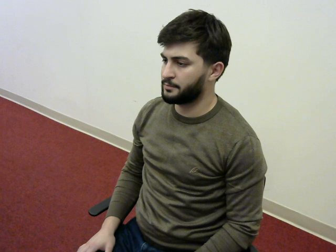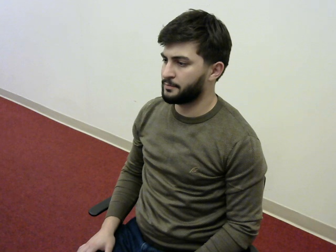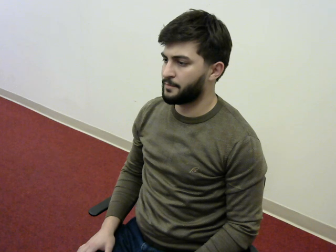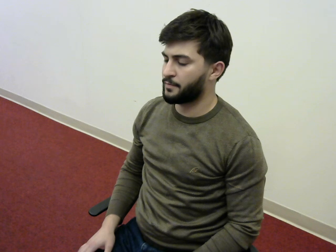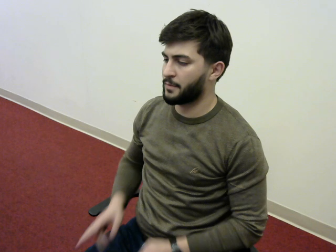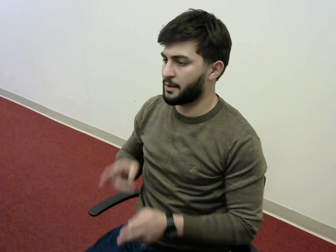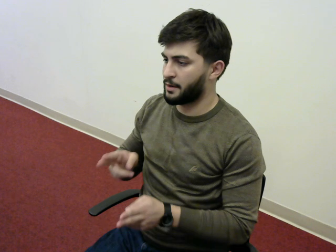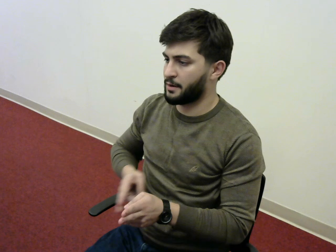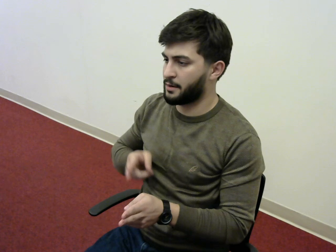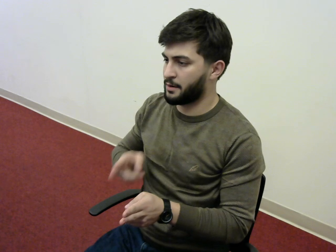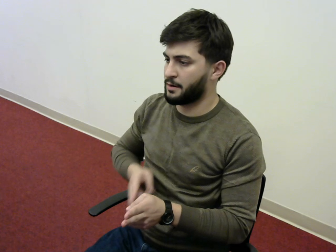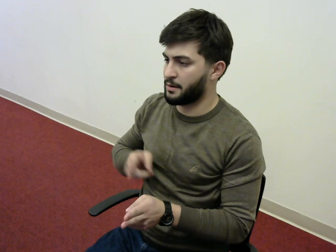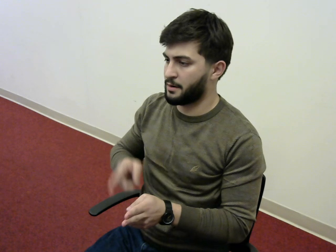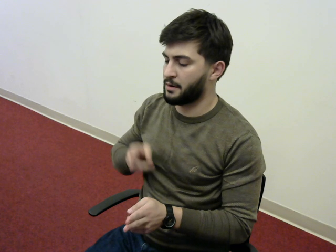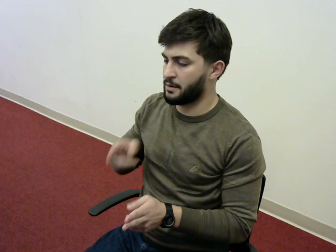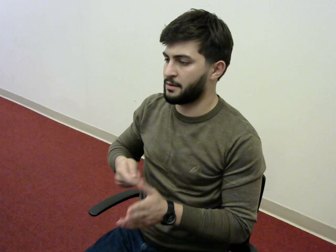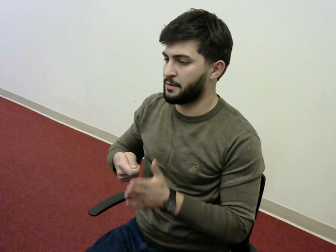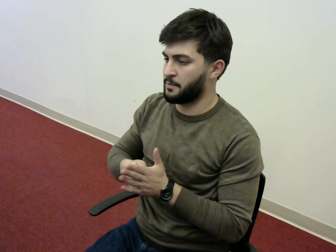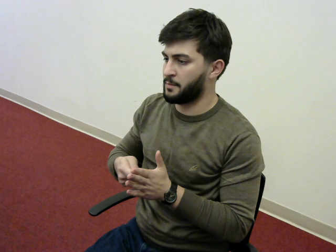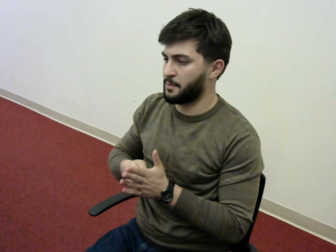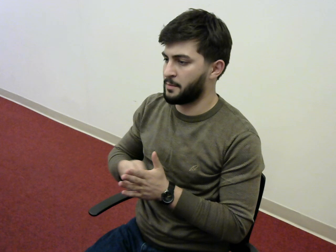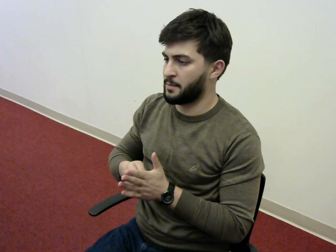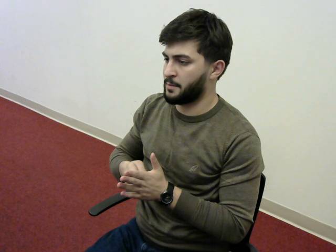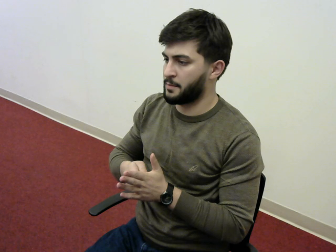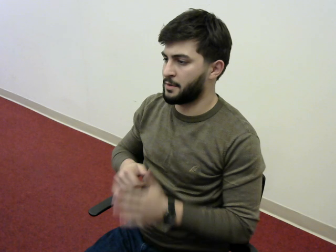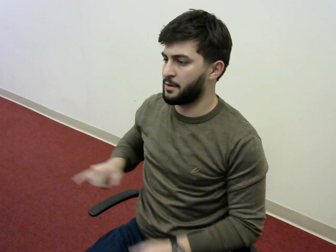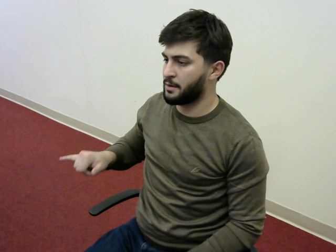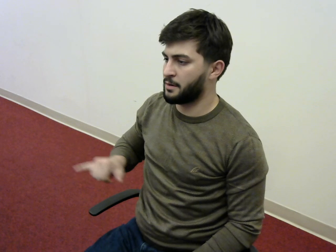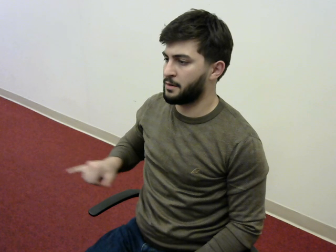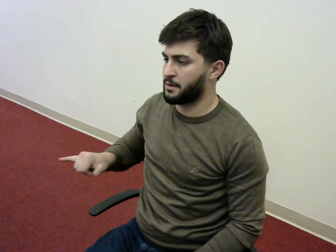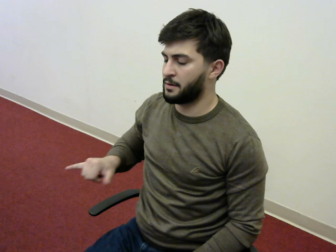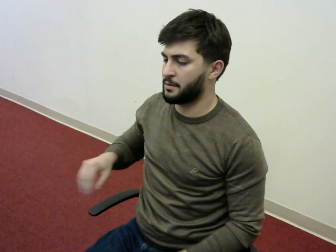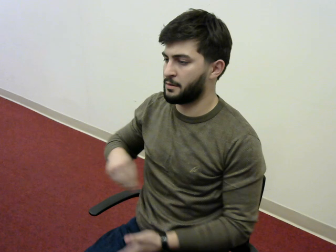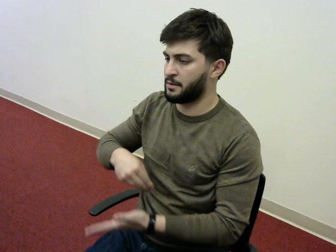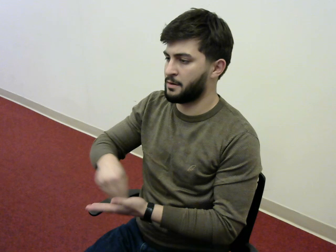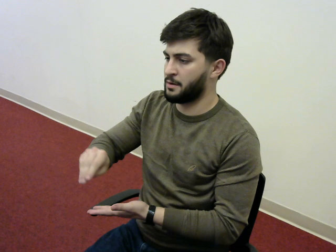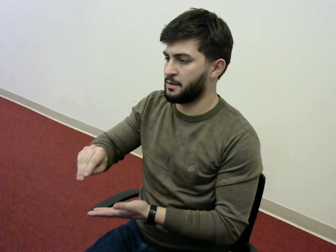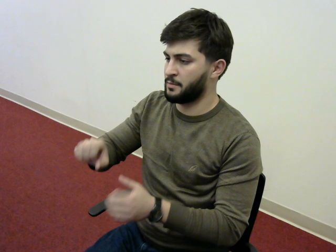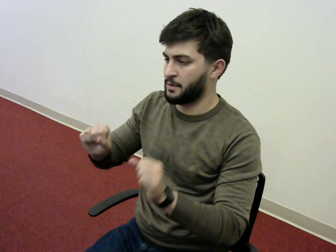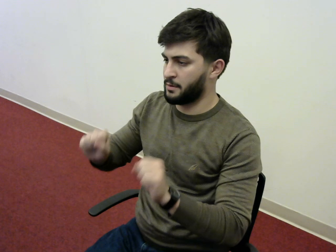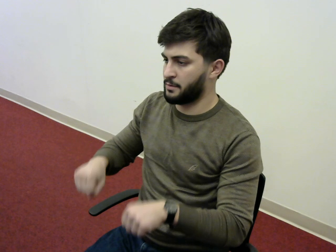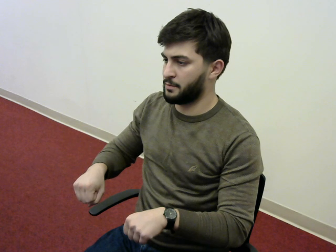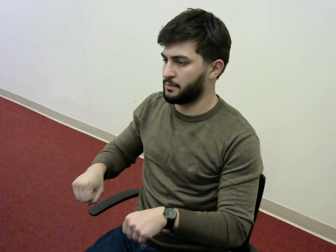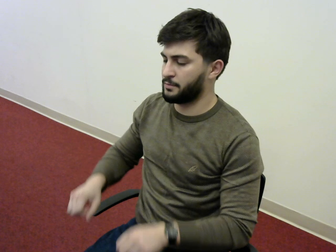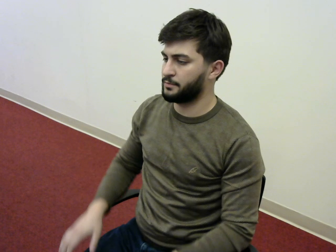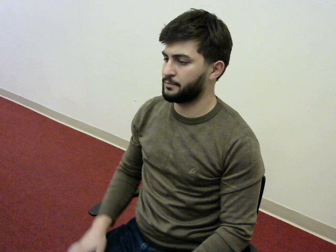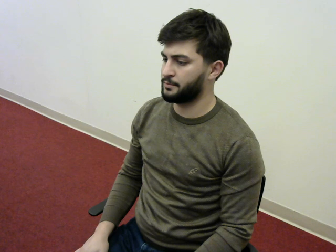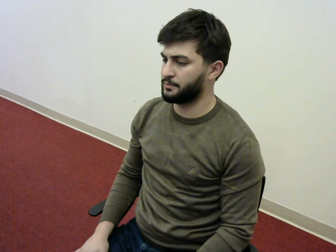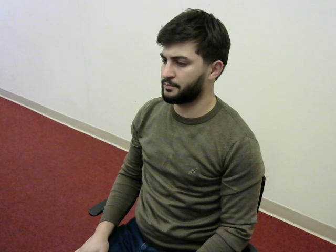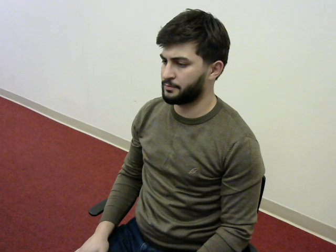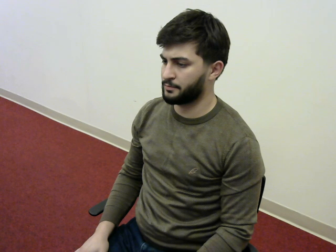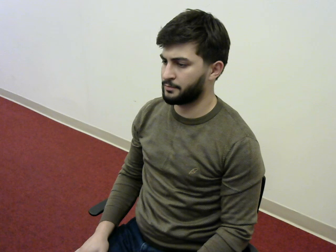Qatar biletini haradan almaq olar?